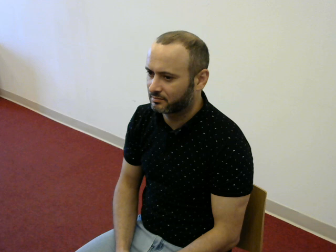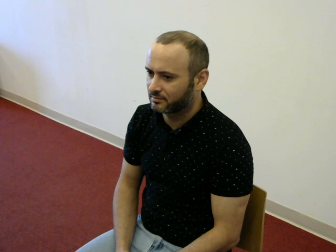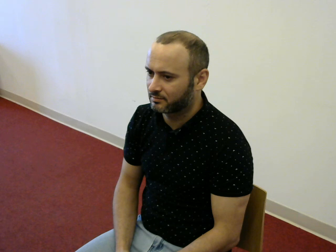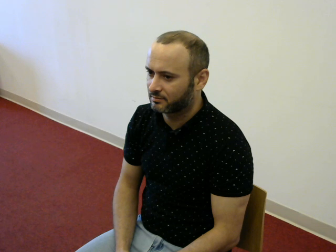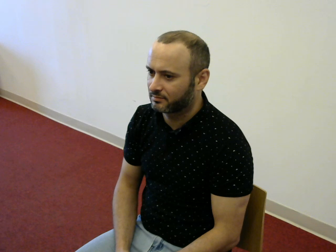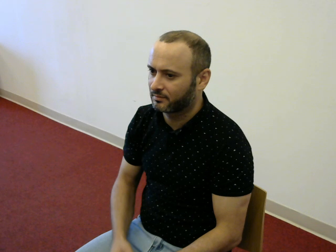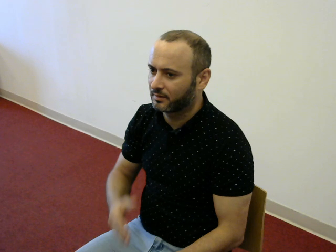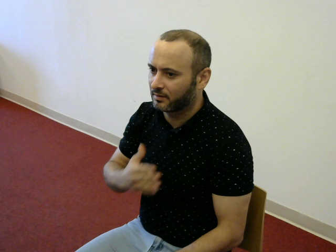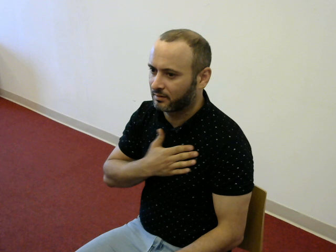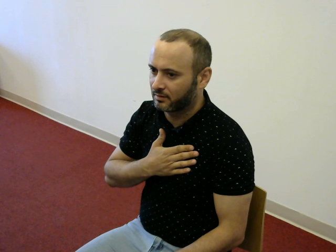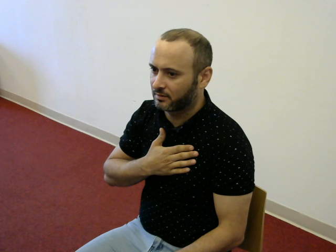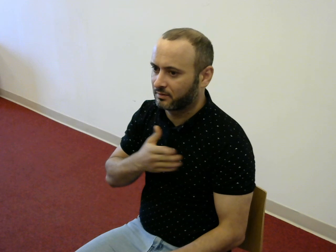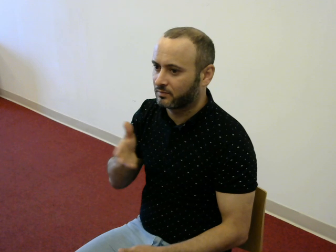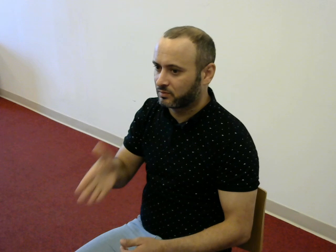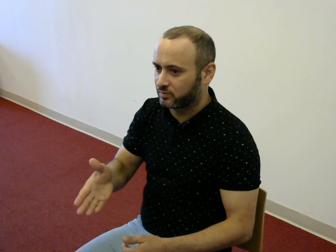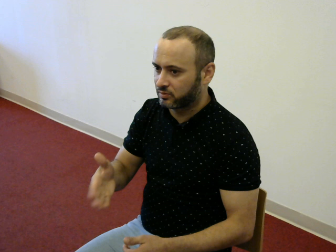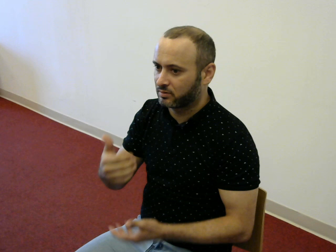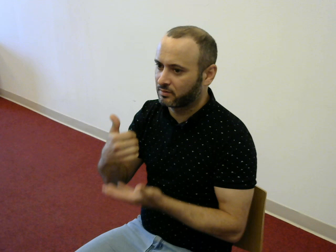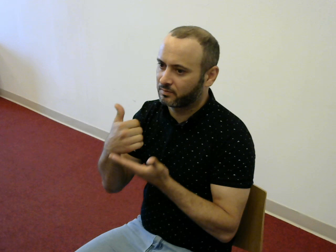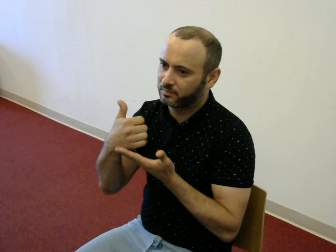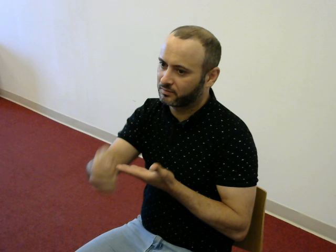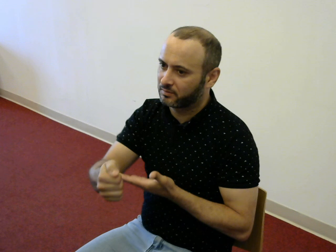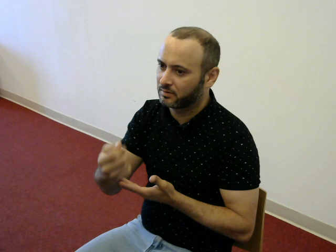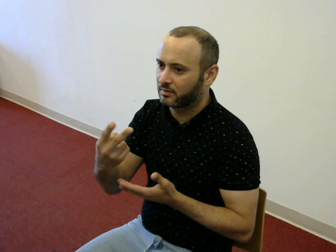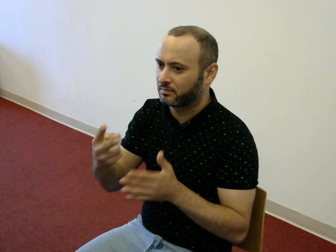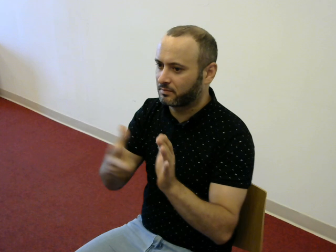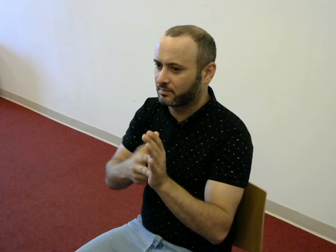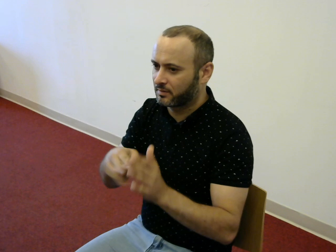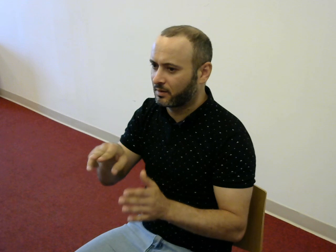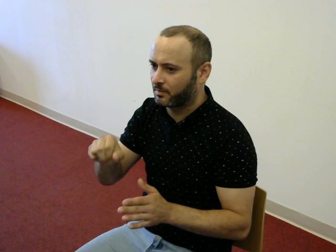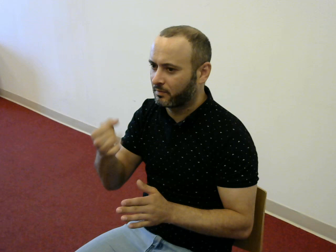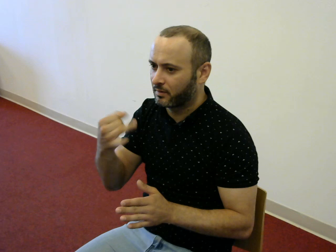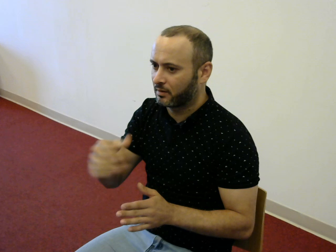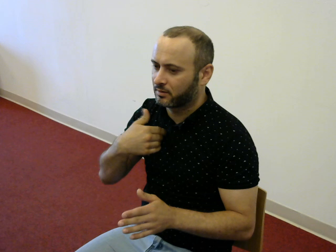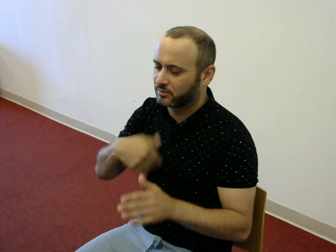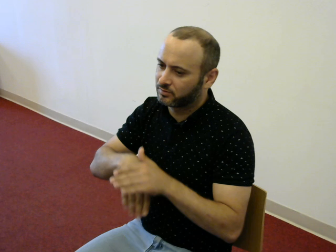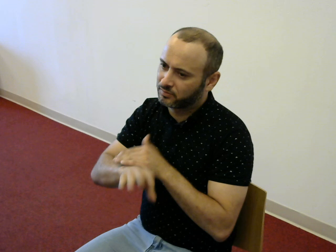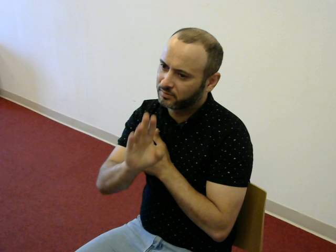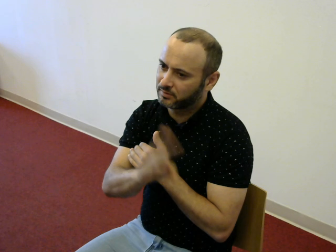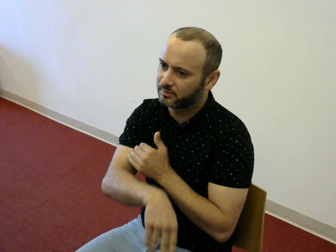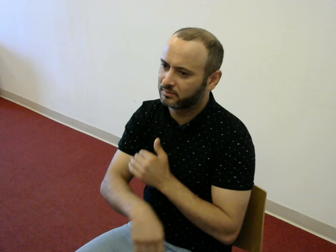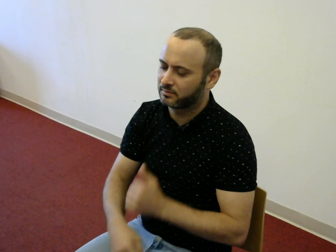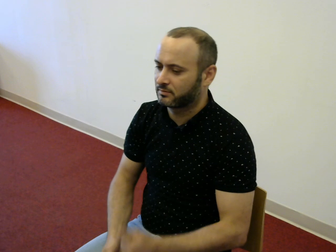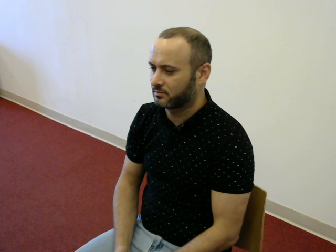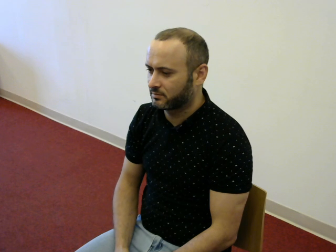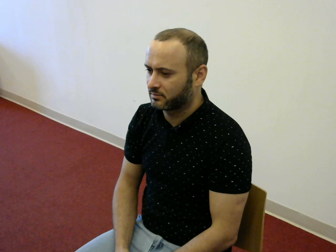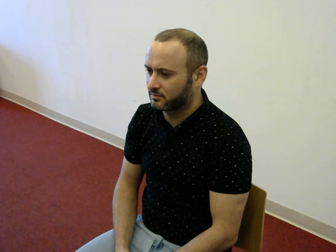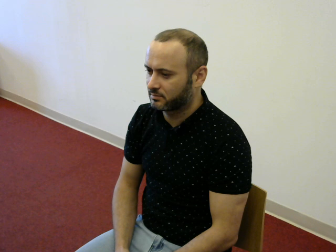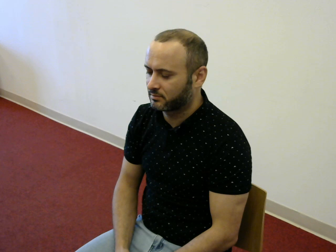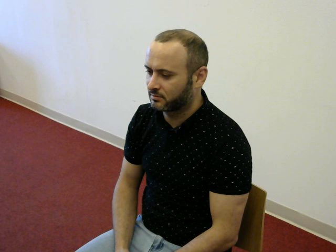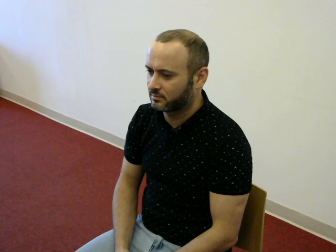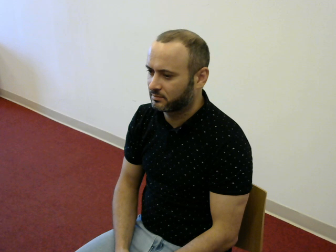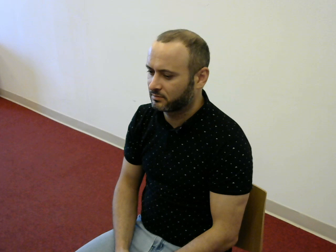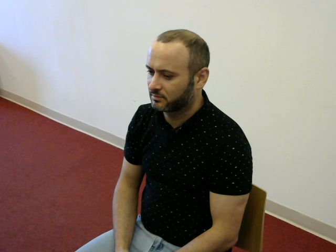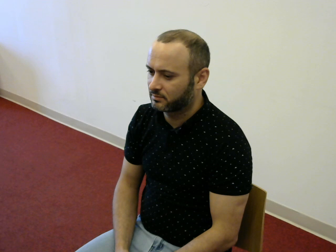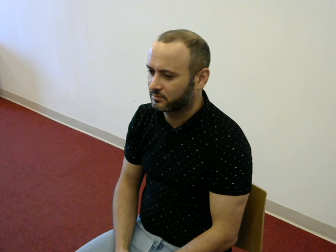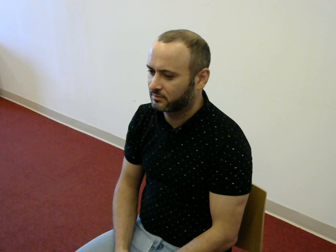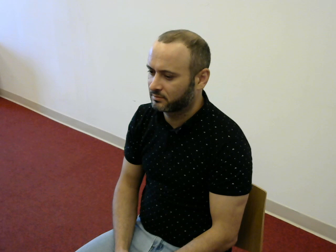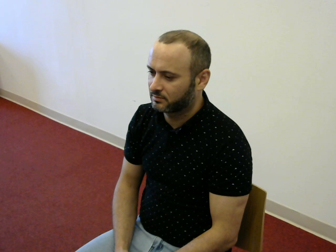Mən burdan çıxıb 28 maya gedəcəm